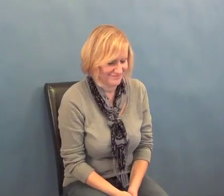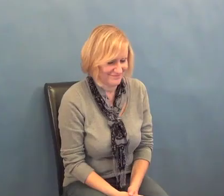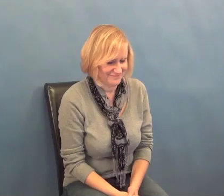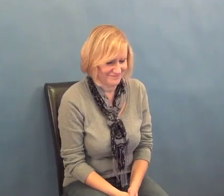Nie wolno.